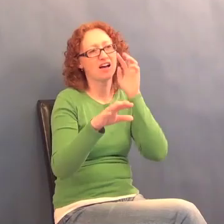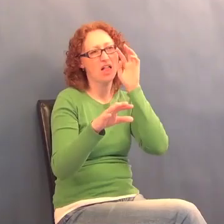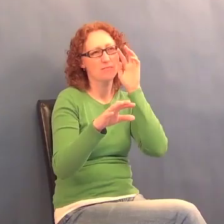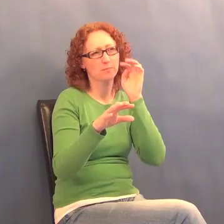Nie.